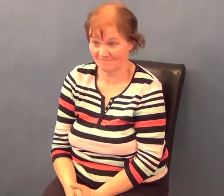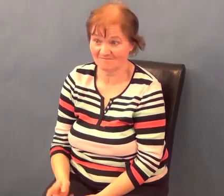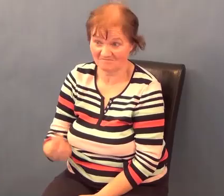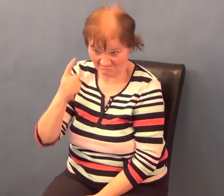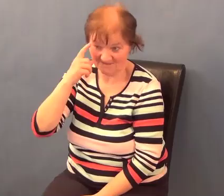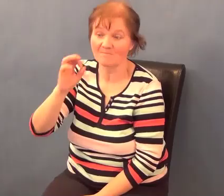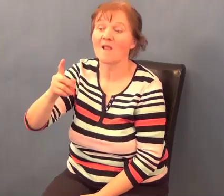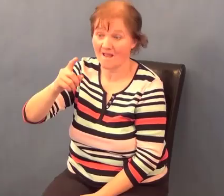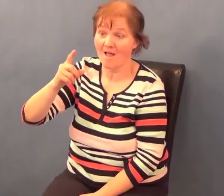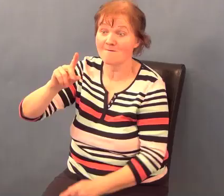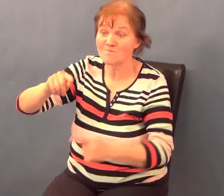Myślę, że dobrze.